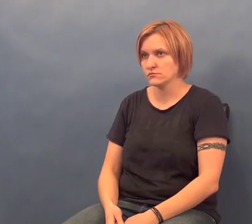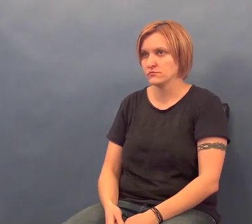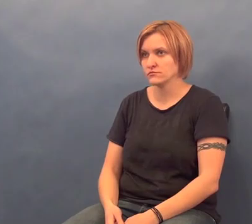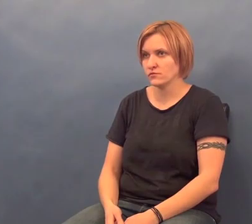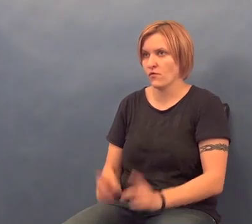Uwaga.